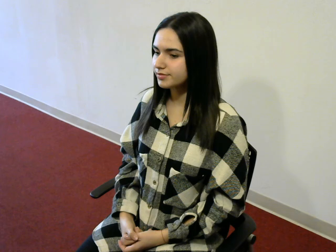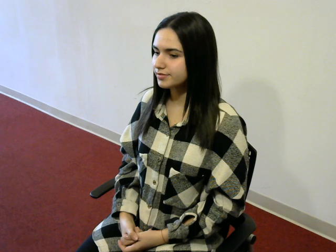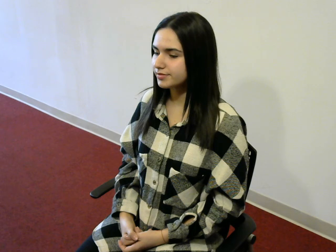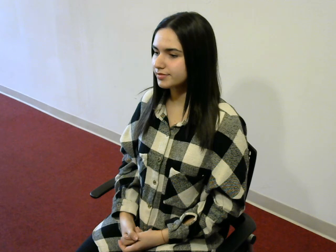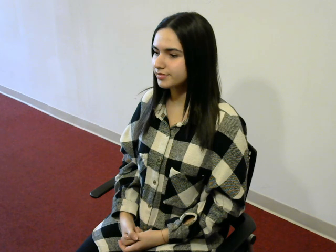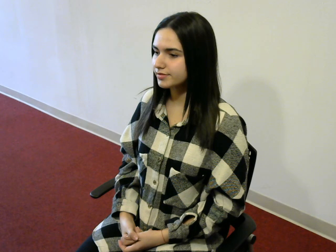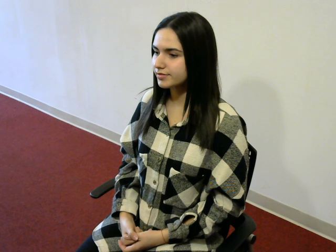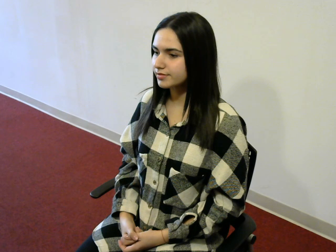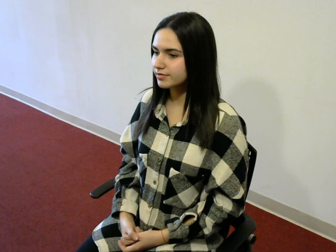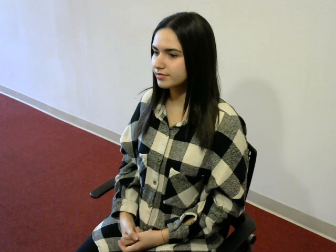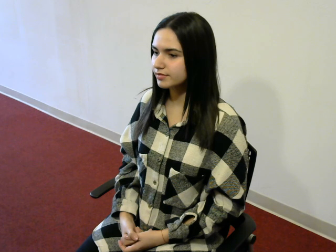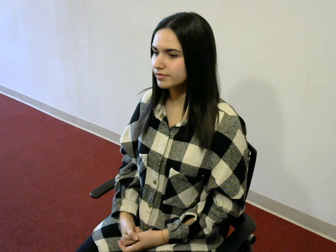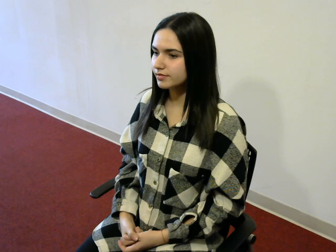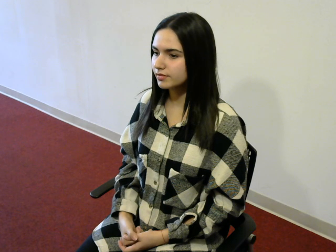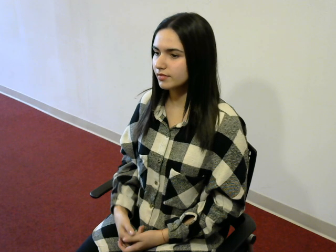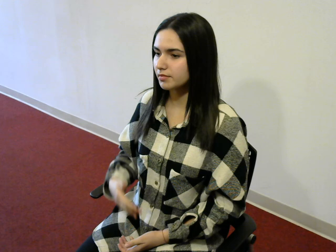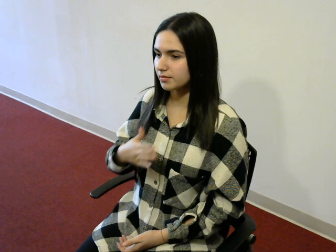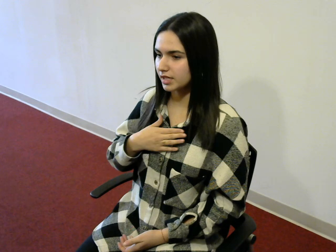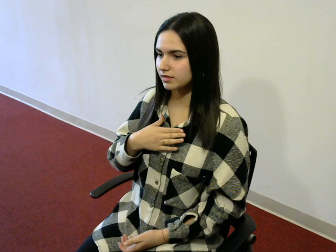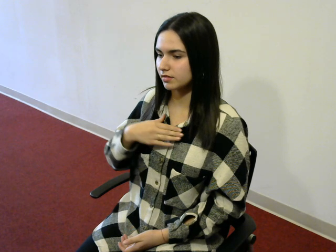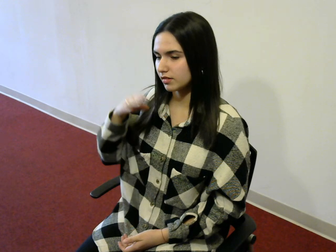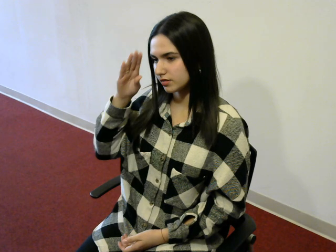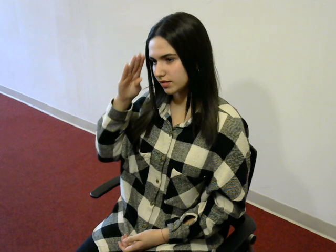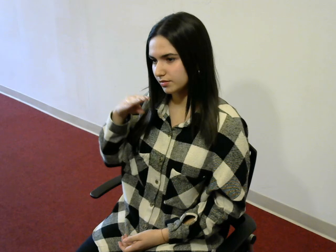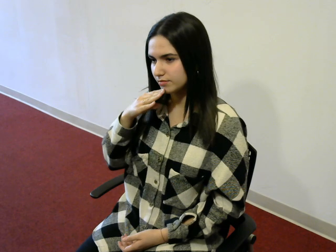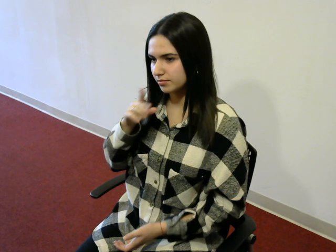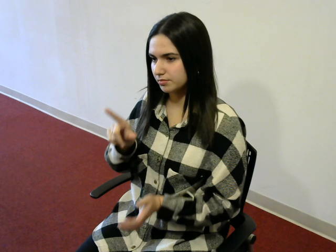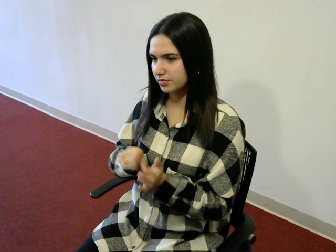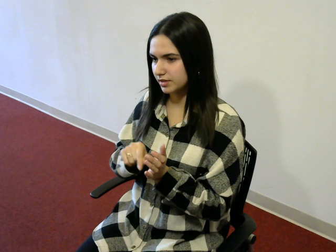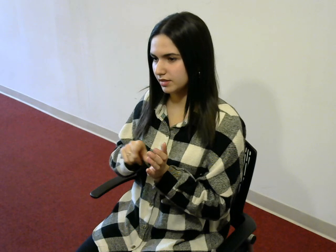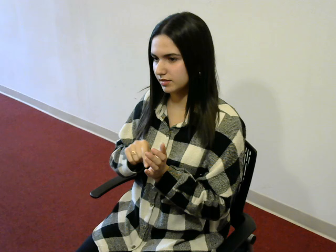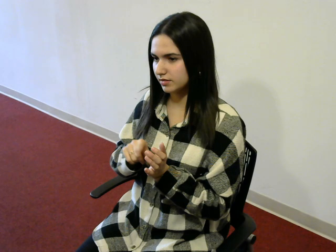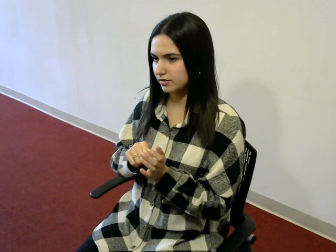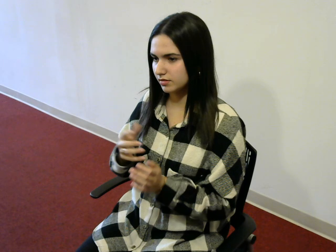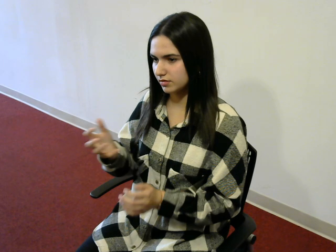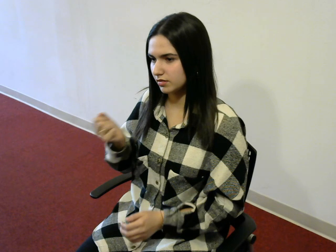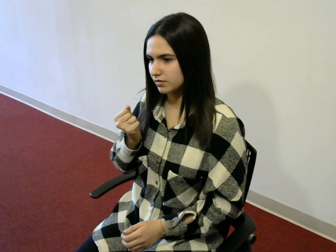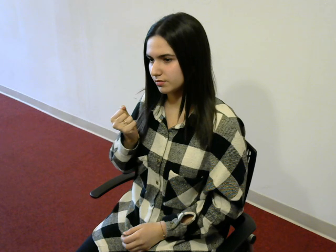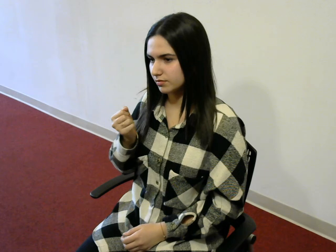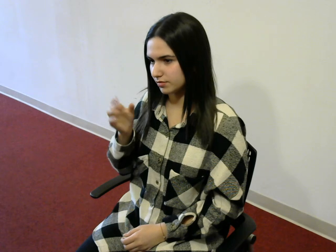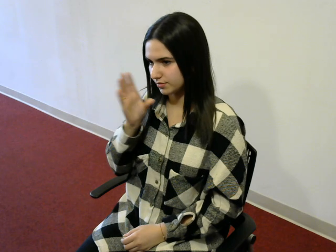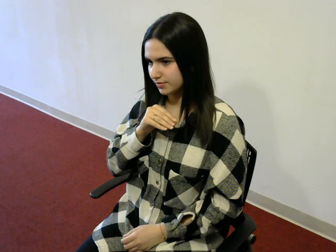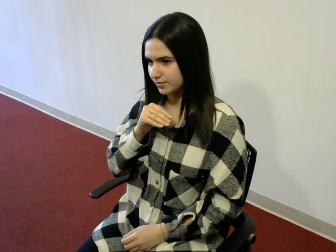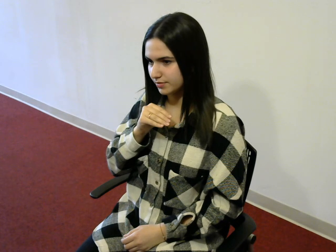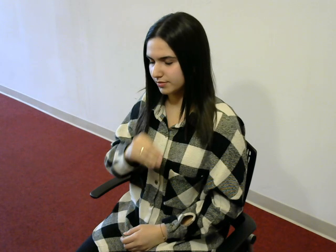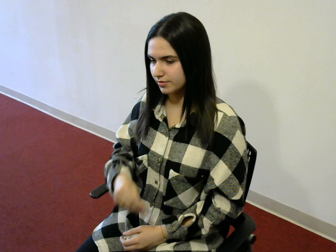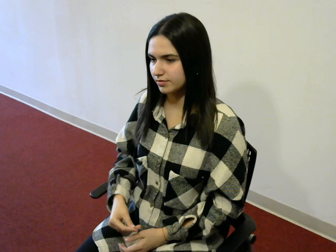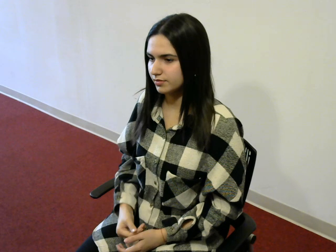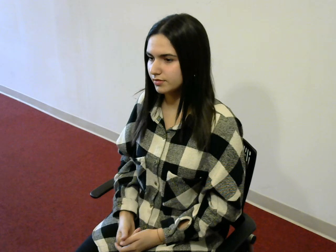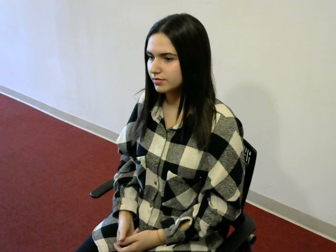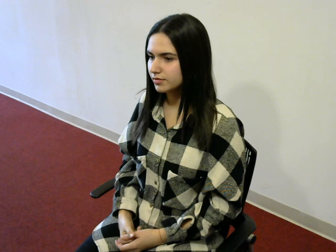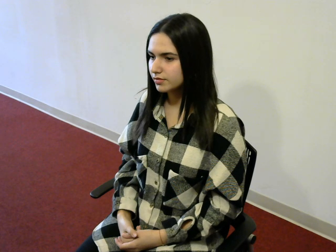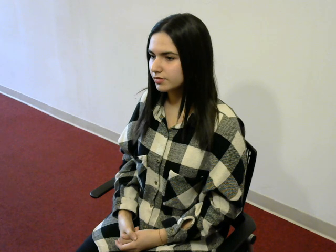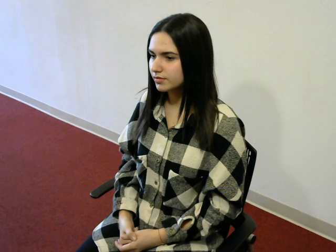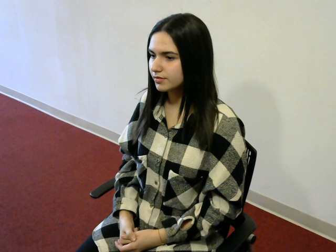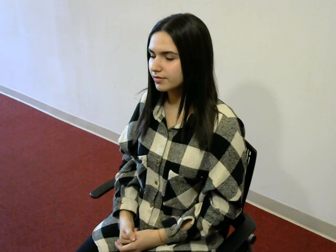Mən atamın pensiyasını ala bilərəm?